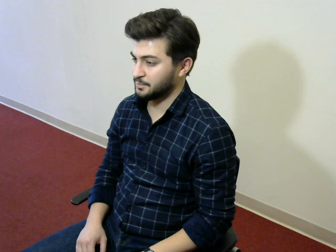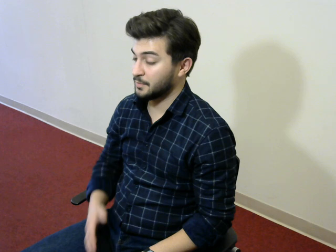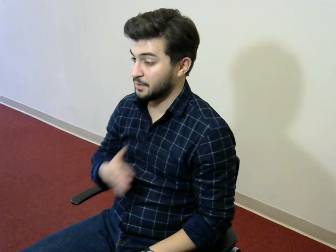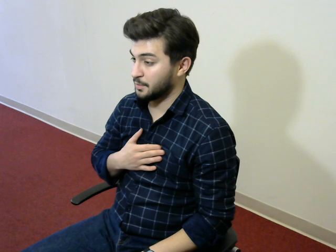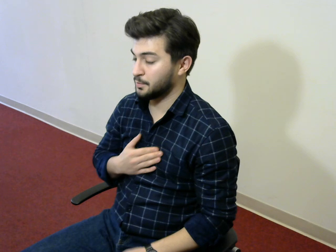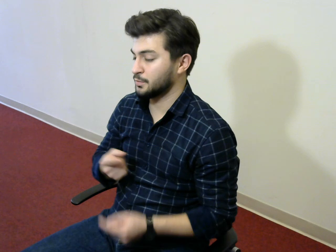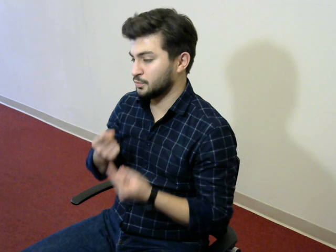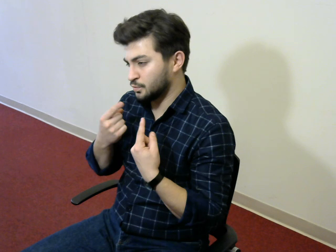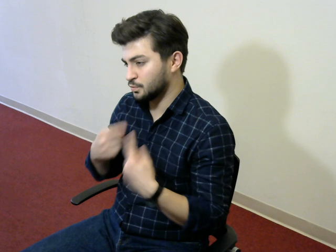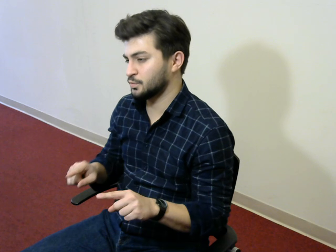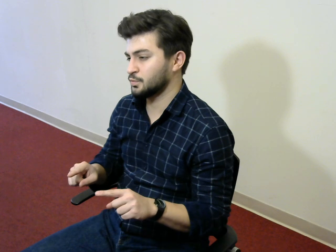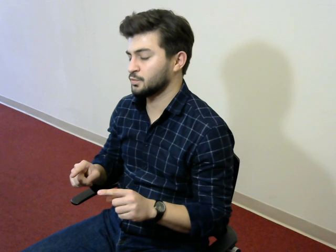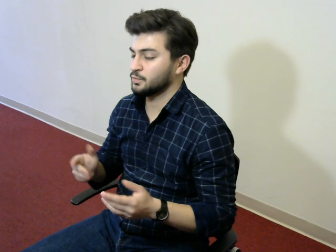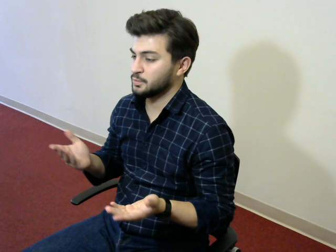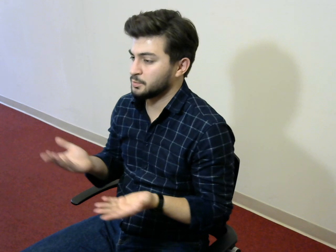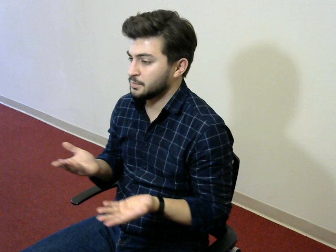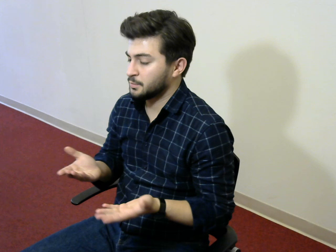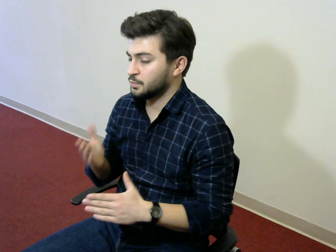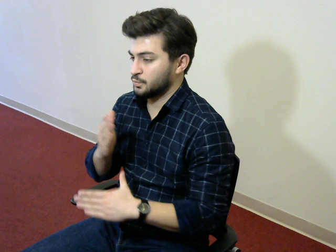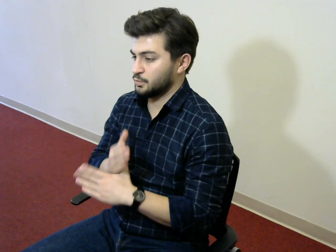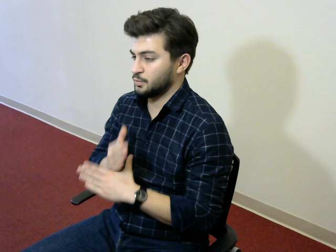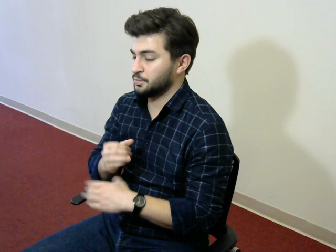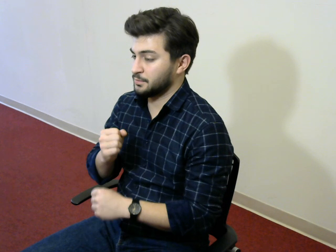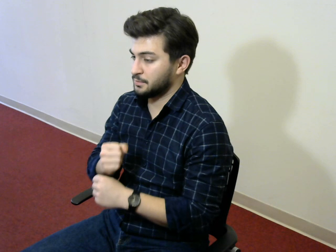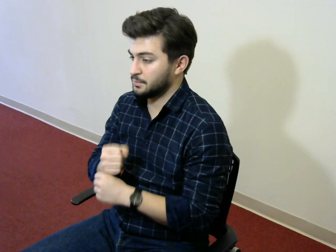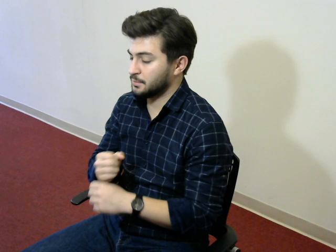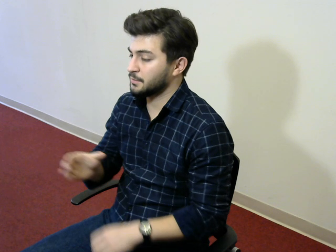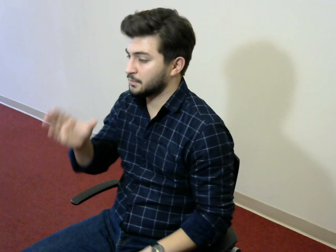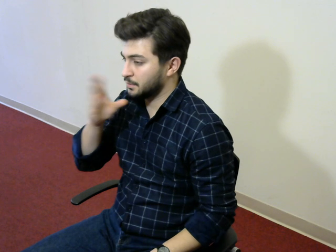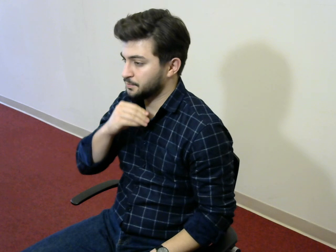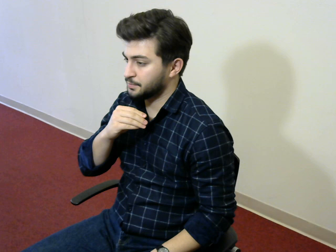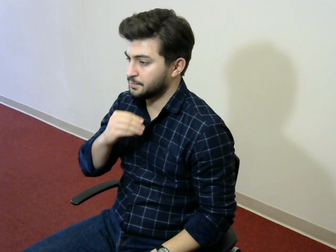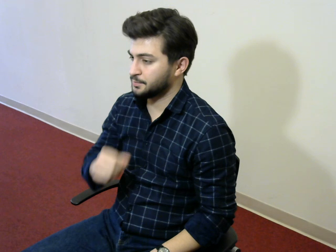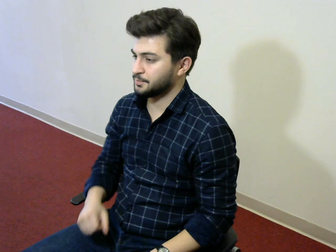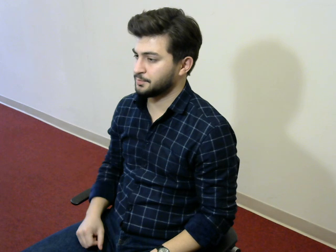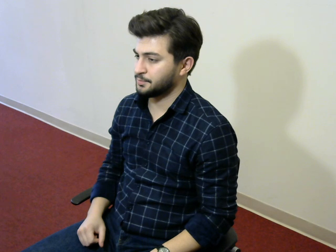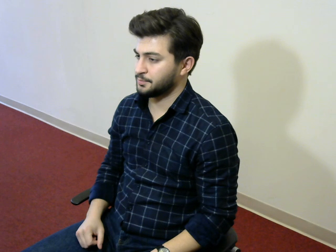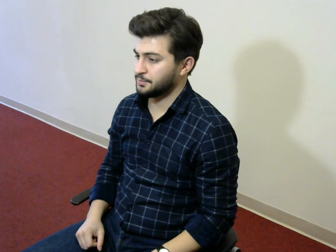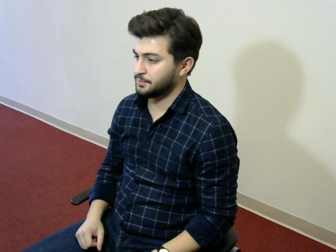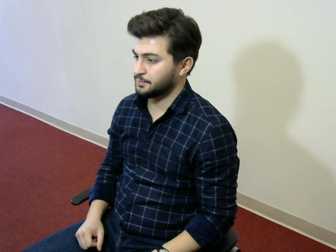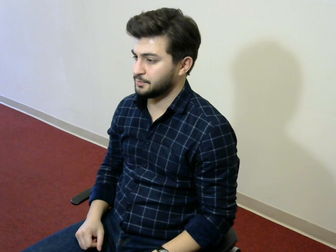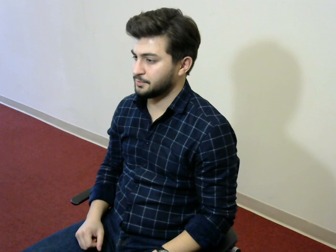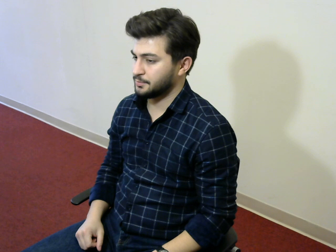Mənə başqa hansı köməkliyi edə bilərsiniz?